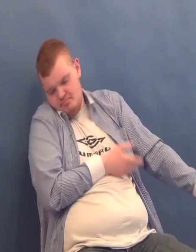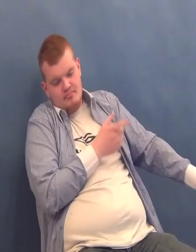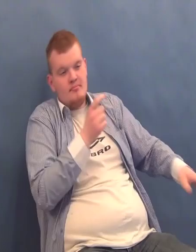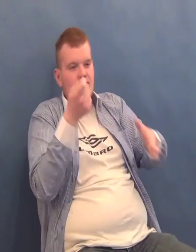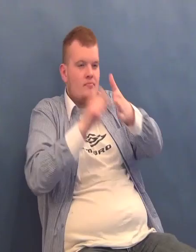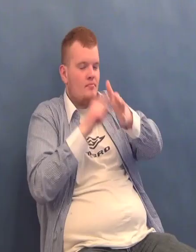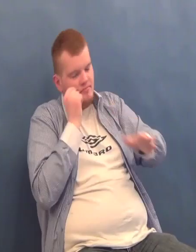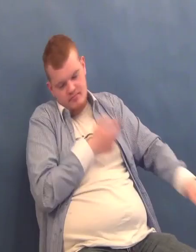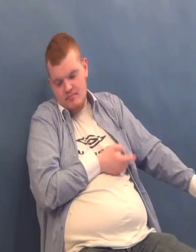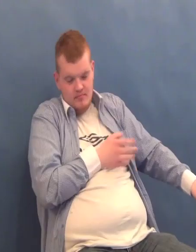Zamyka drzwi na klucz i od razu kładzie się spać.